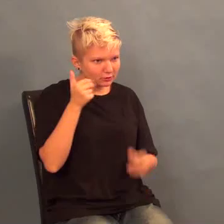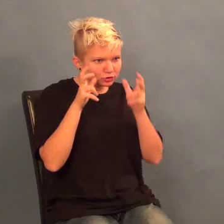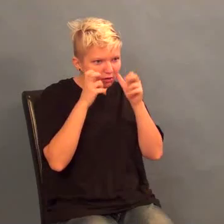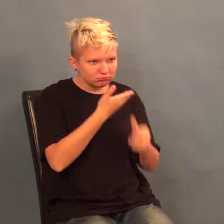żaba zniknęła.